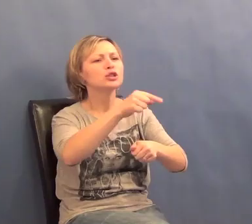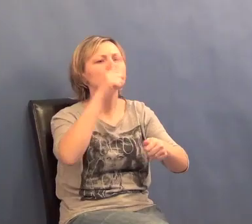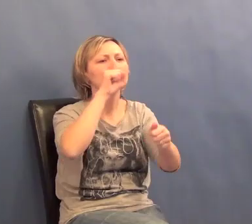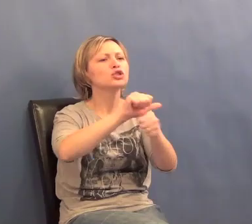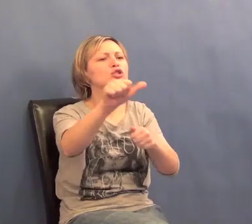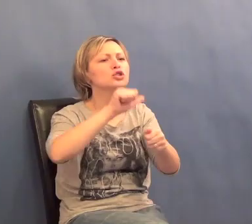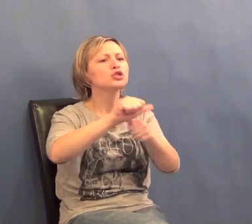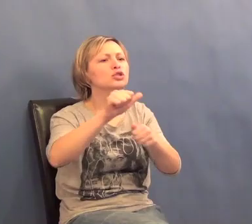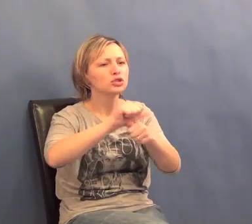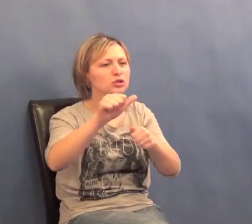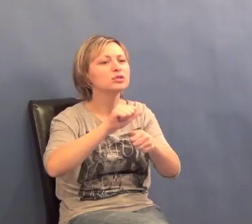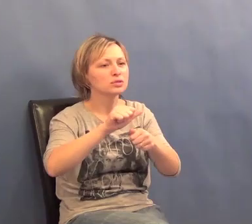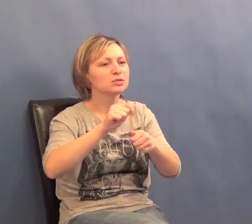Często.